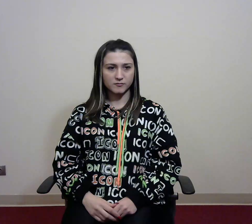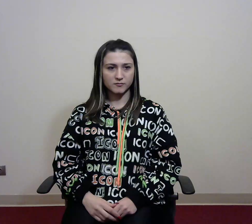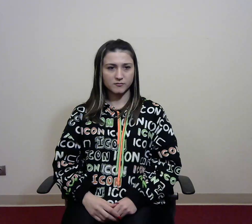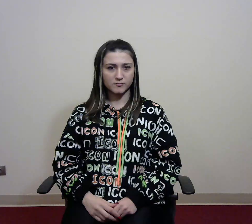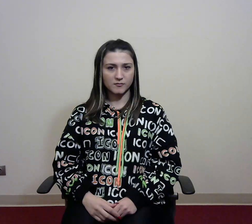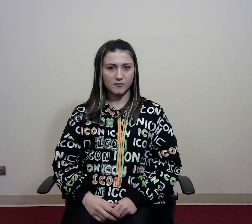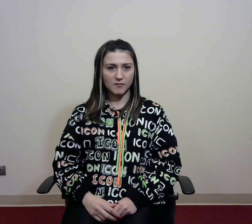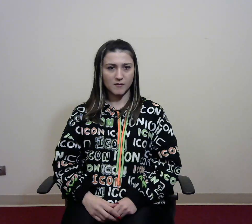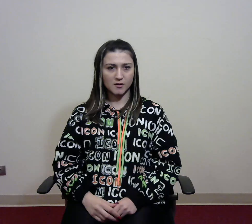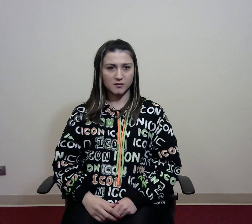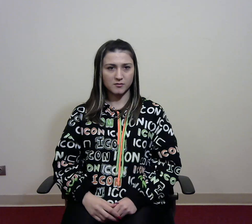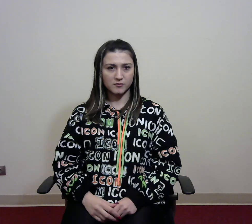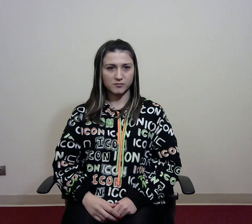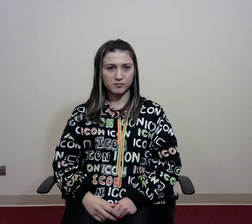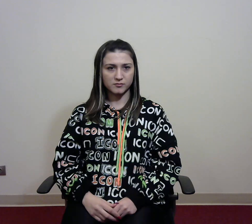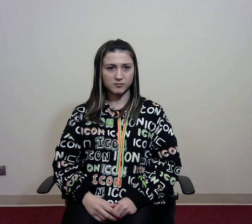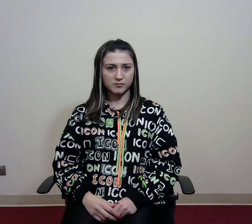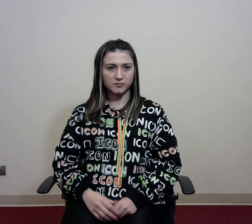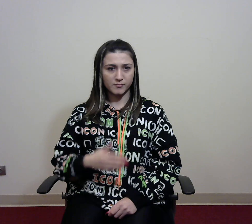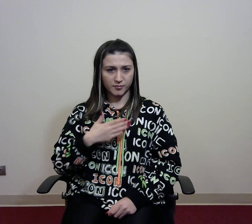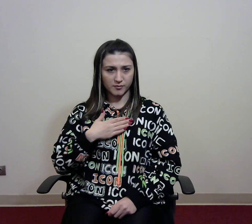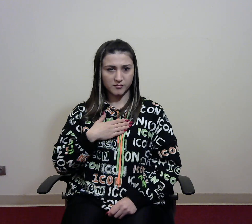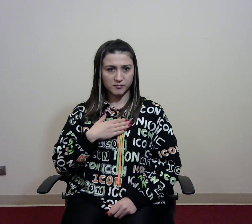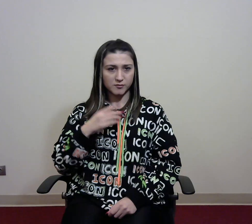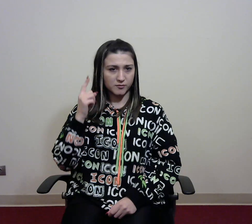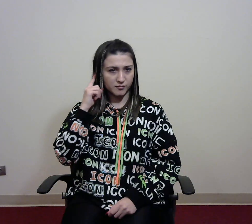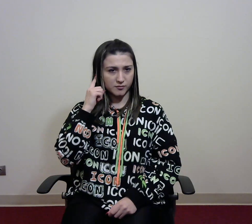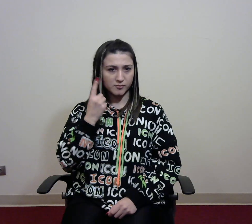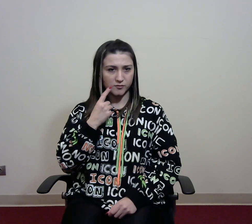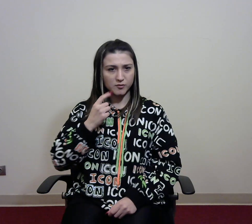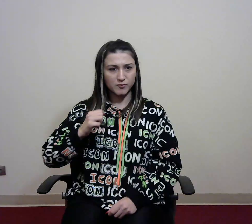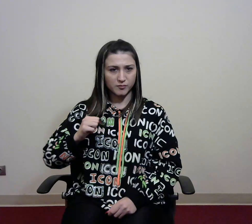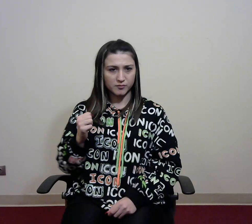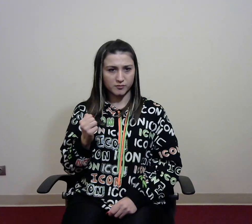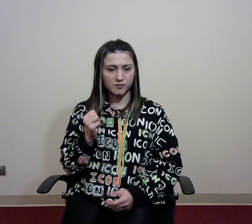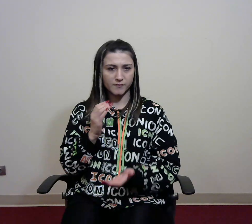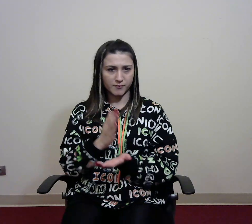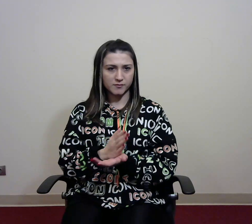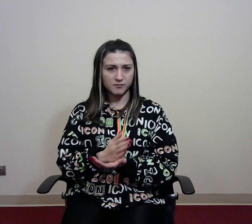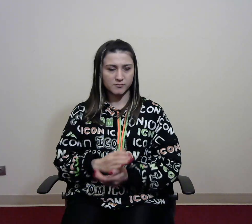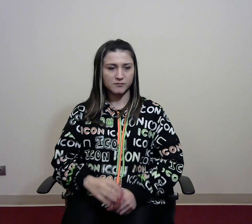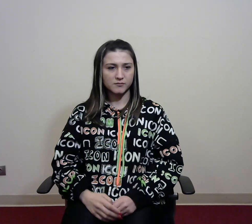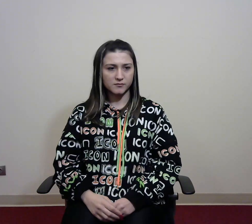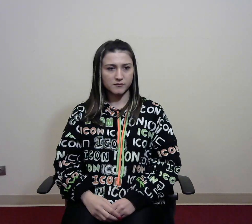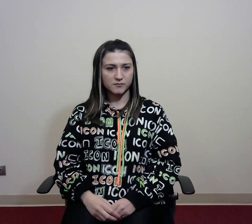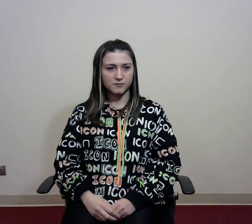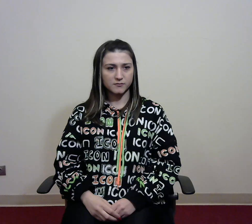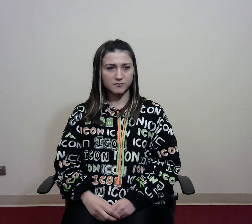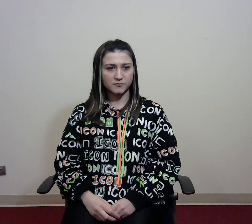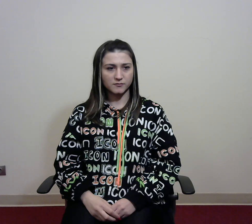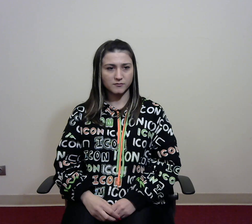Mənim eşitmə məhdudiyyətli dostlarım var